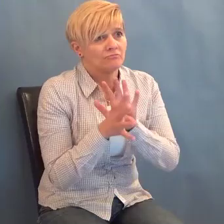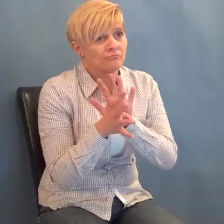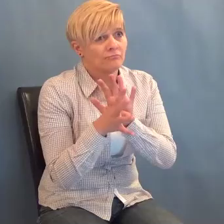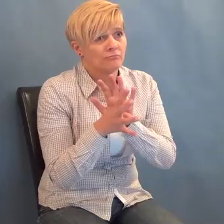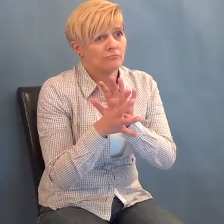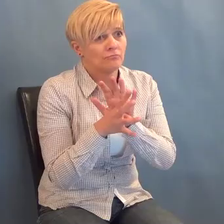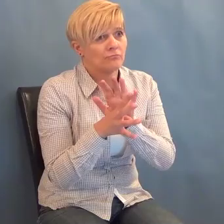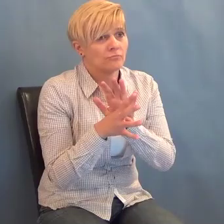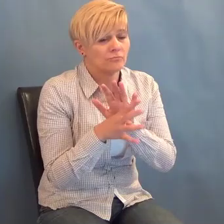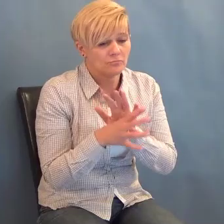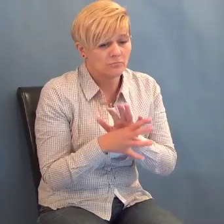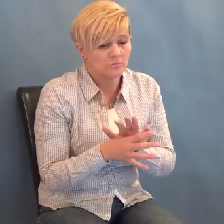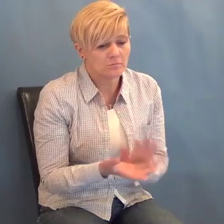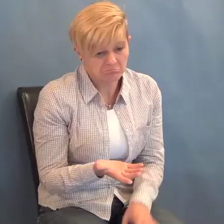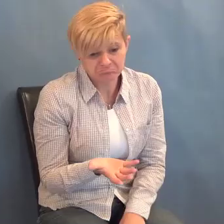Dziewiętnasta?